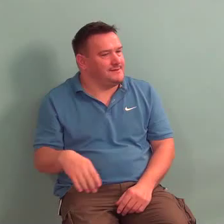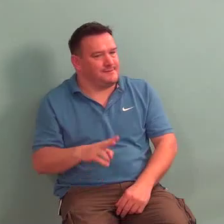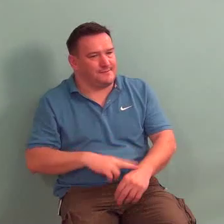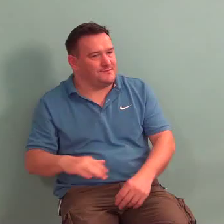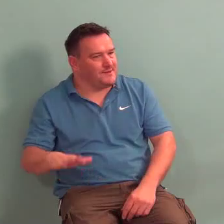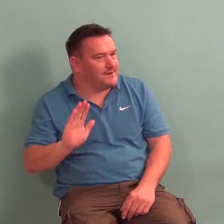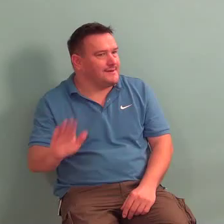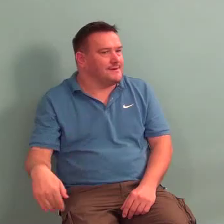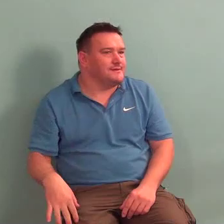Policjant machnął ręką na chłopca.